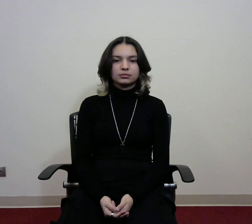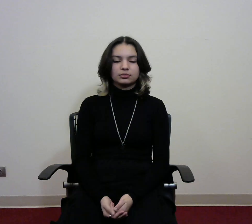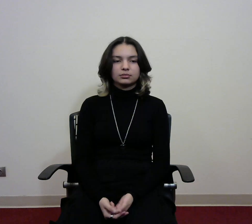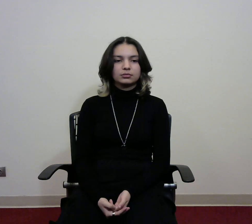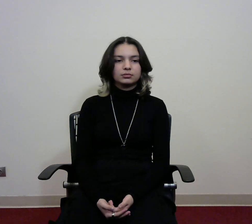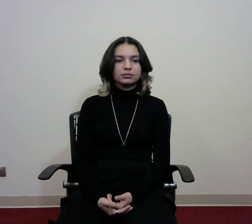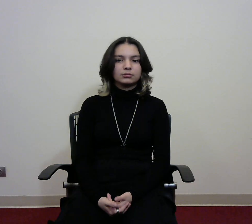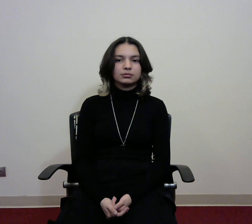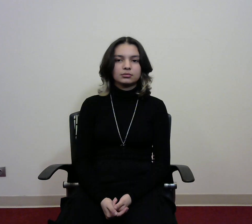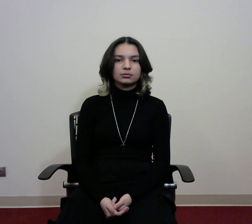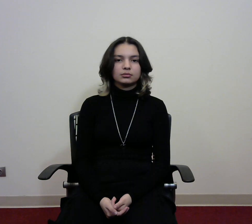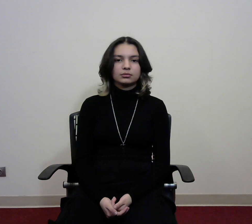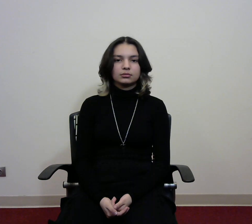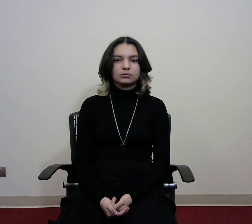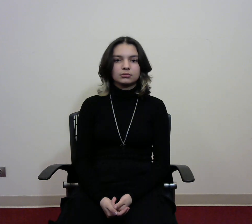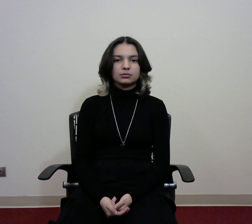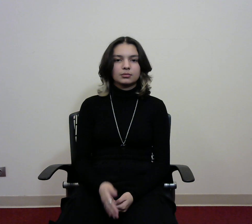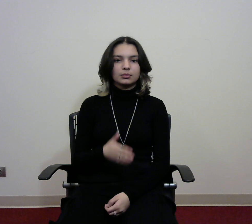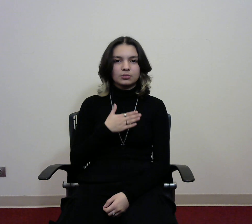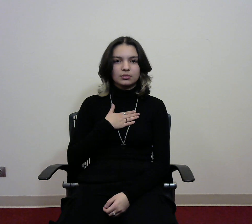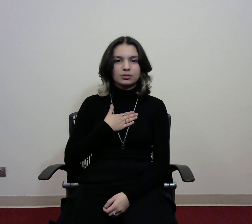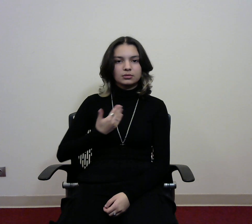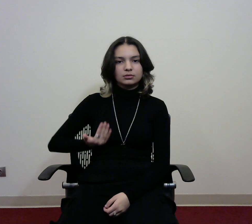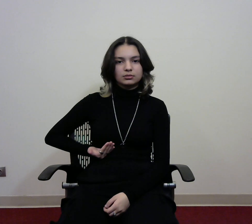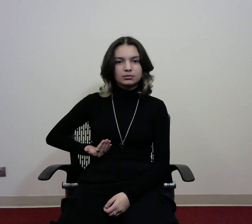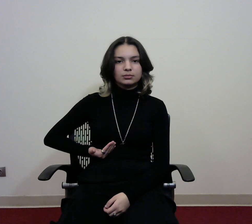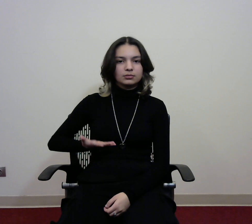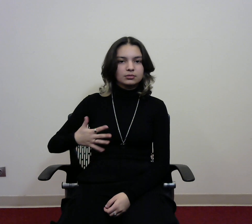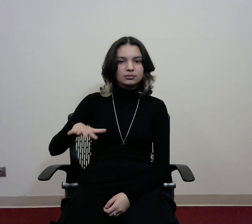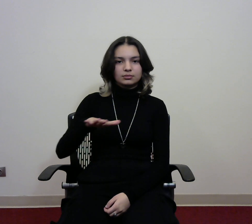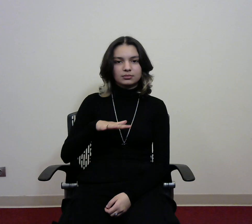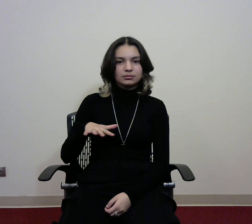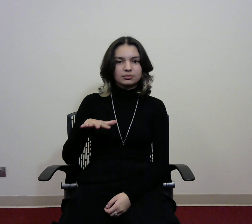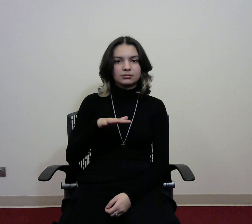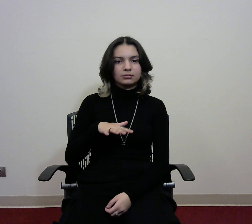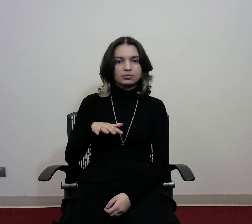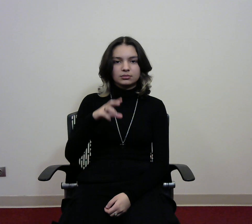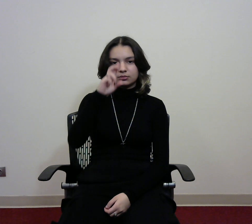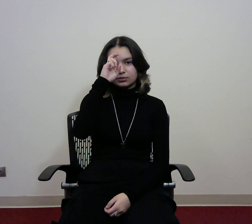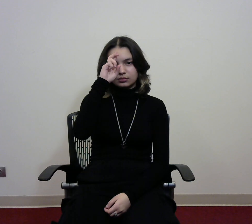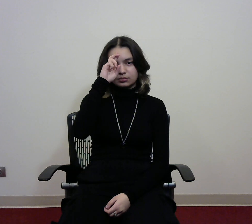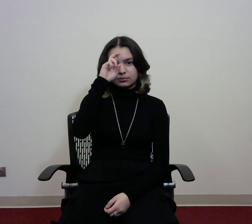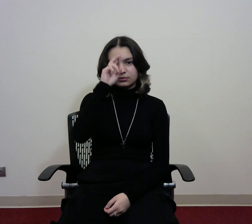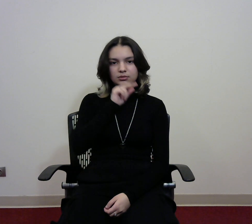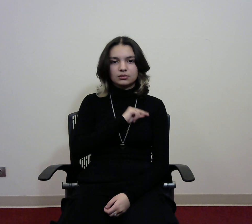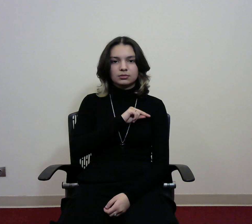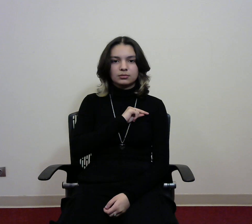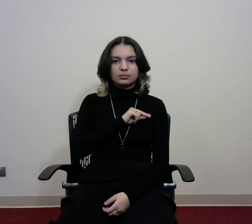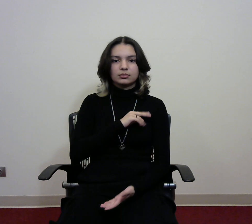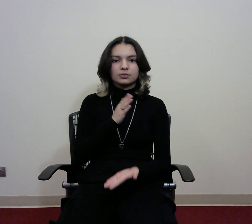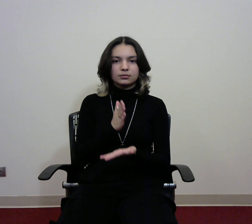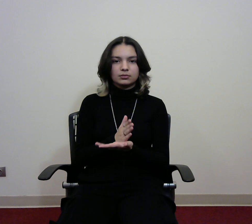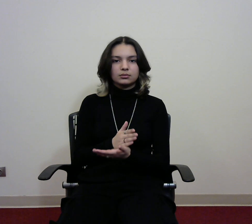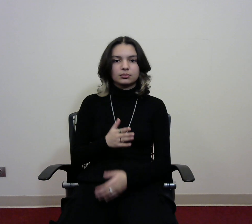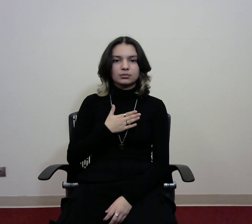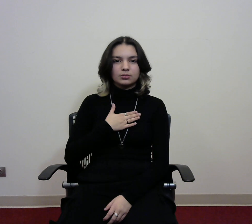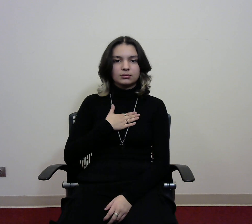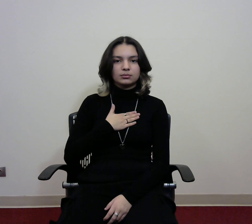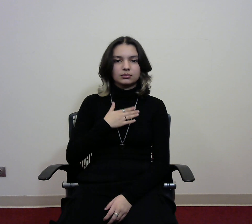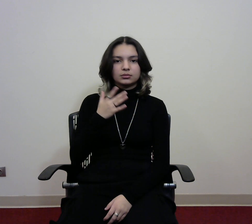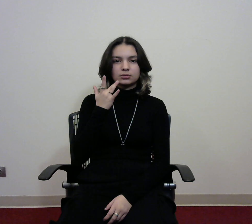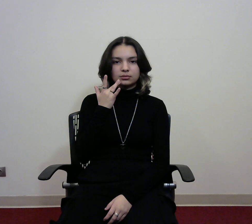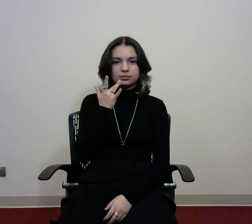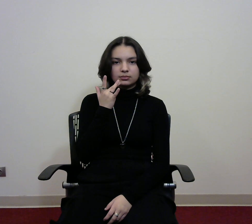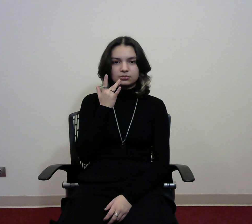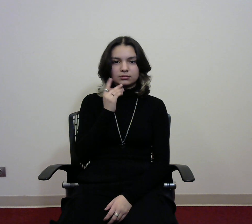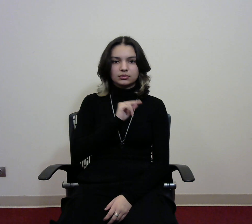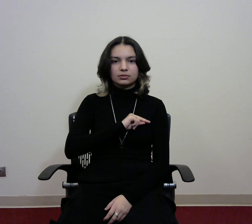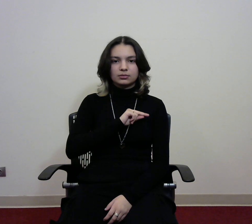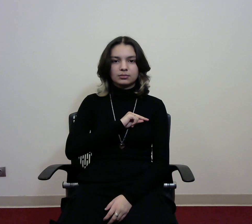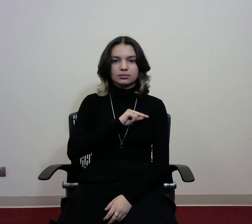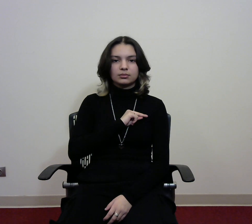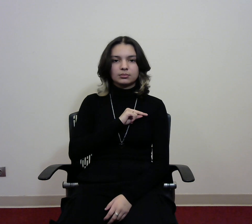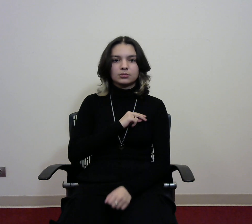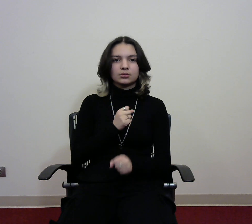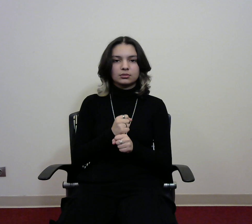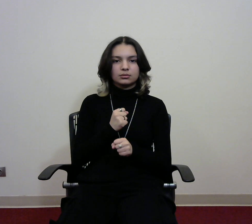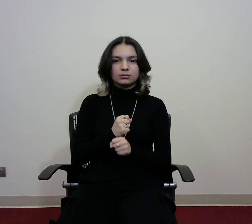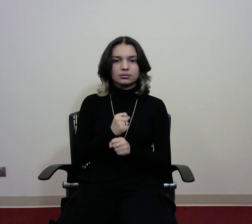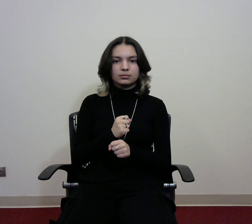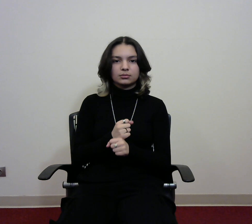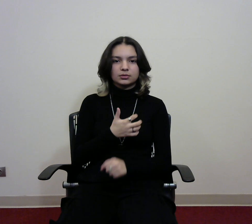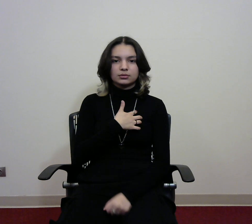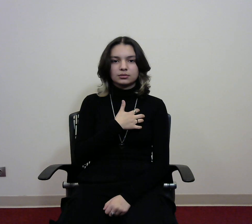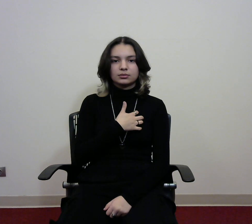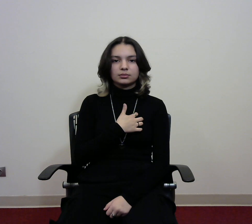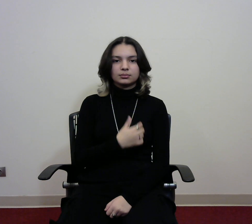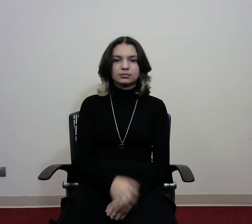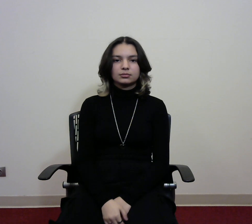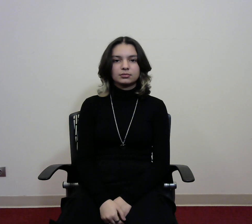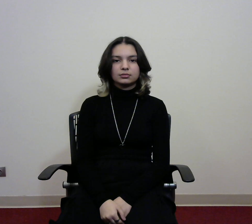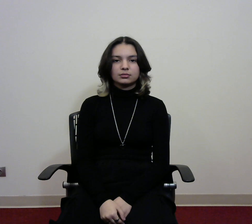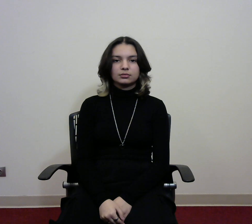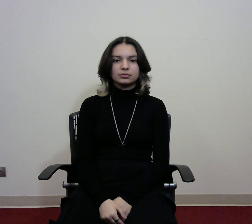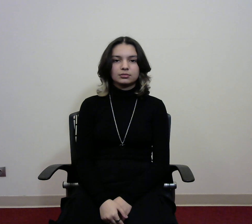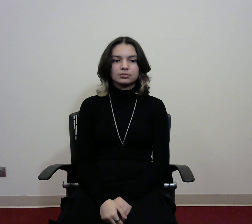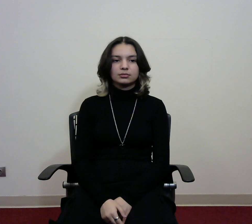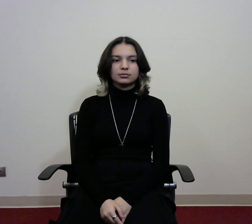Mənim yaşadığım ərazidə dövlət işi var, mən həmin işdə işləmək istəyirəm